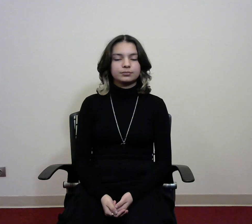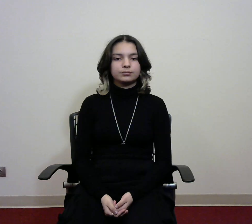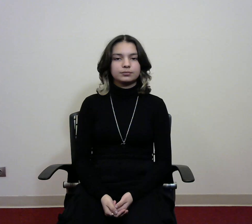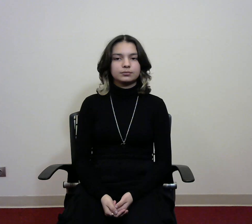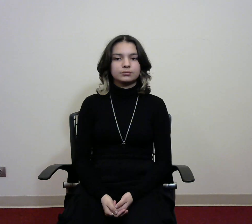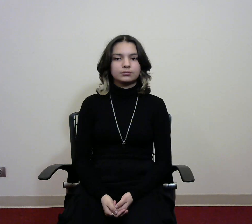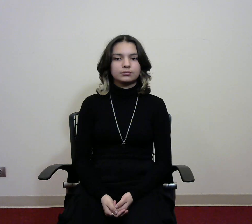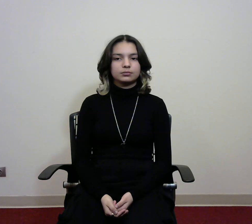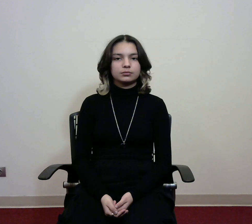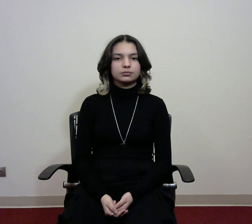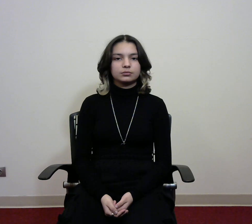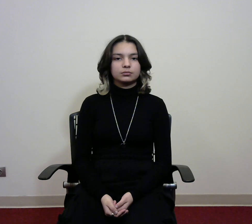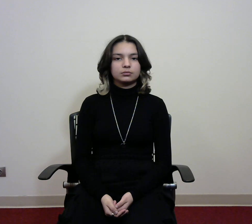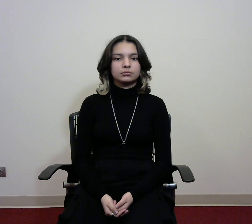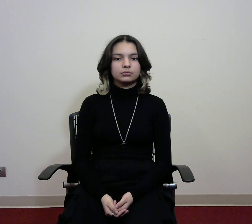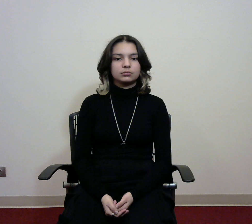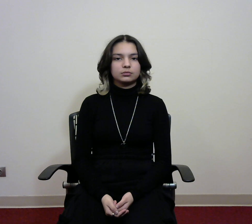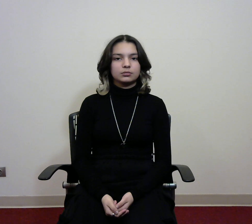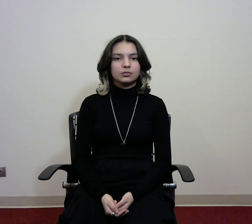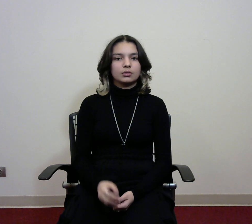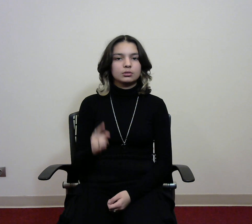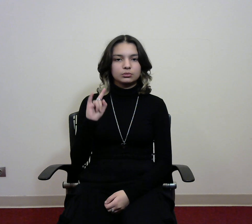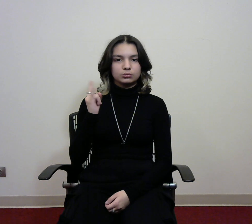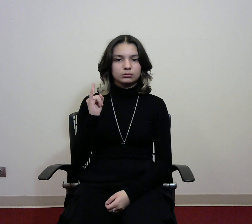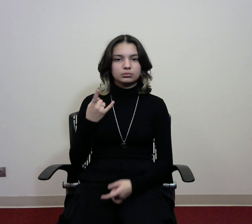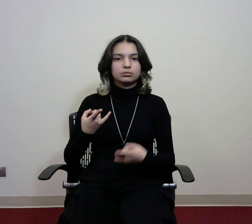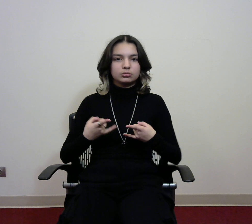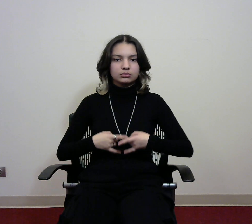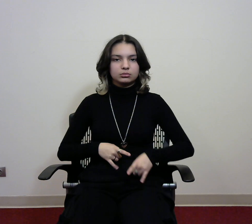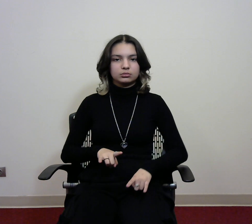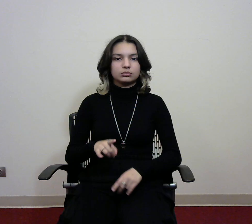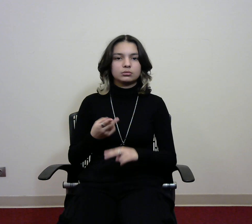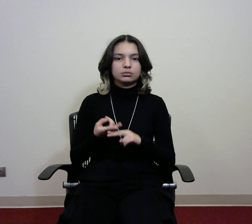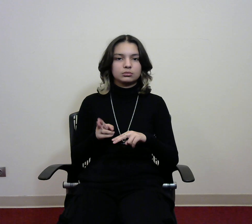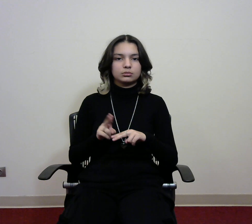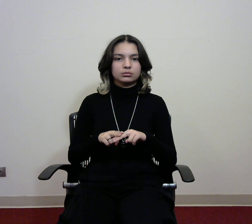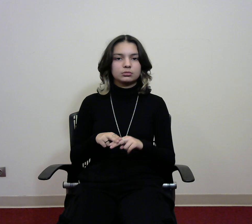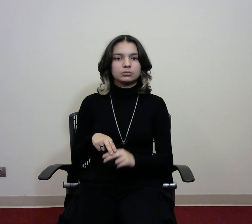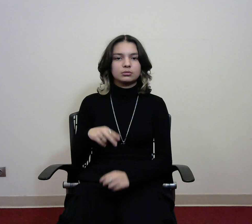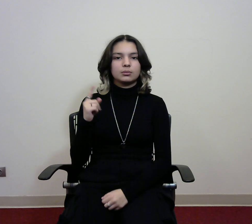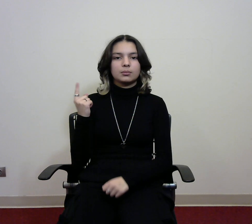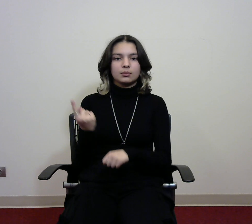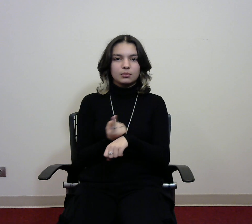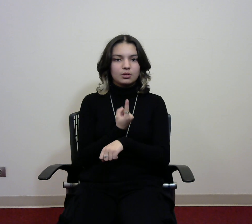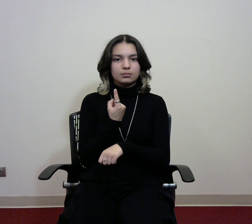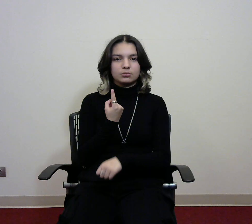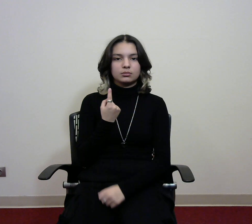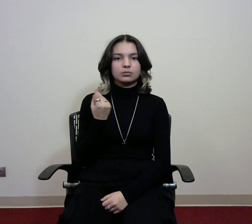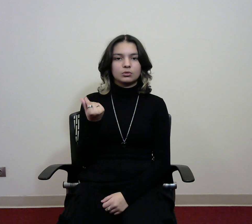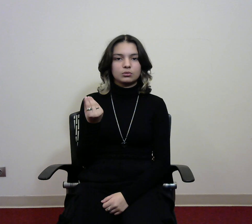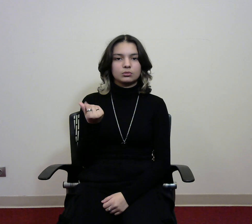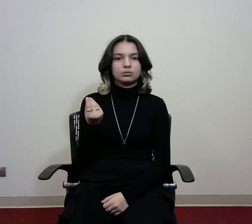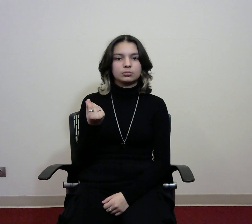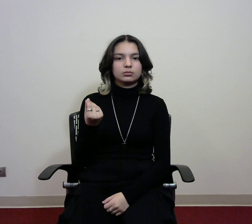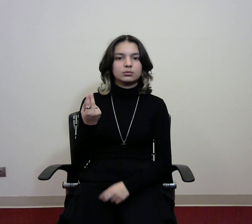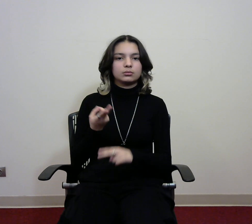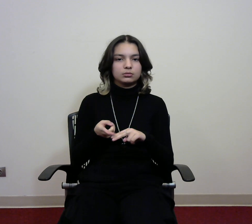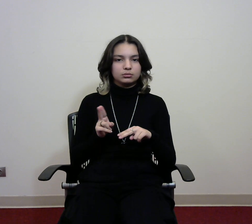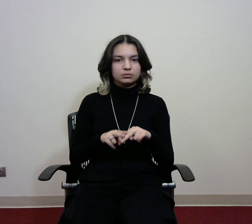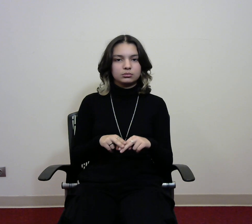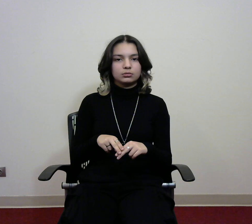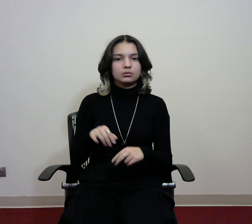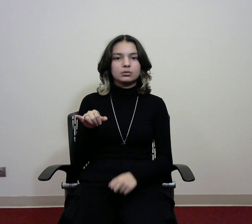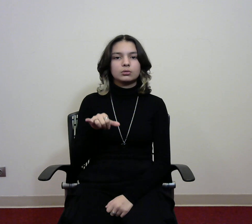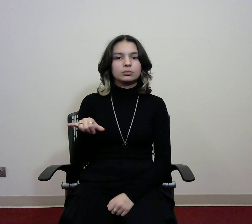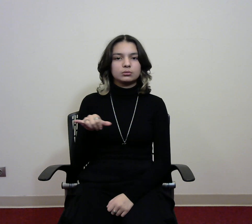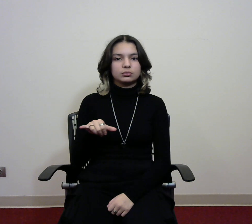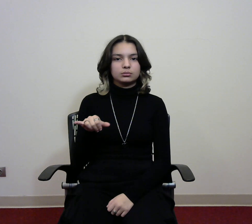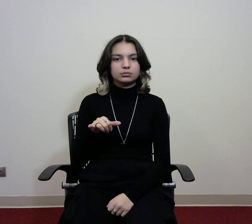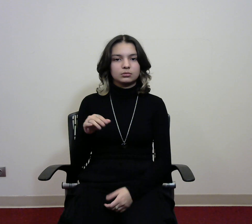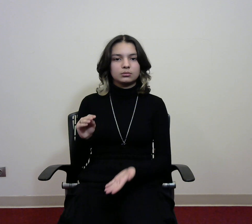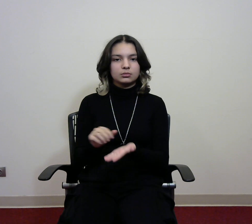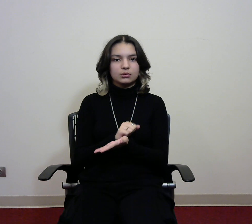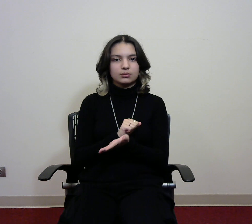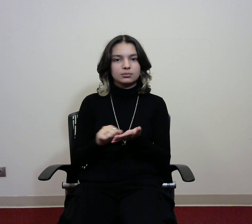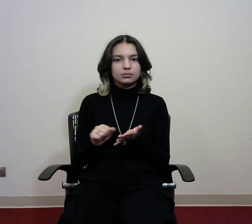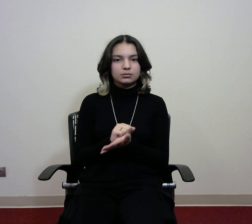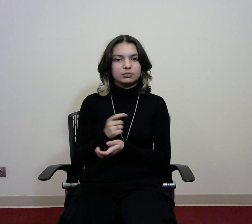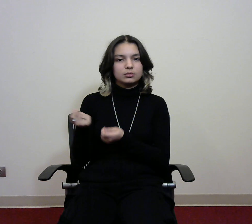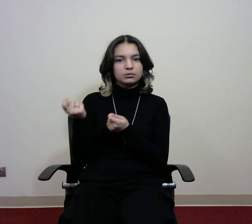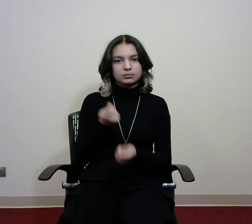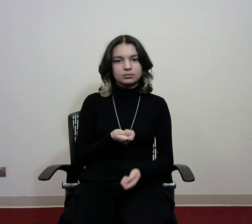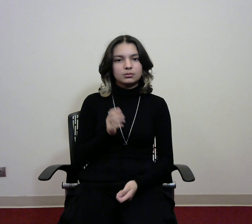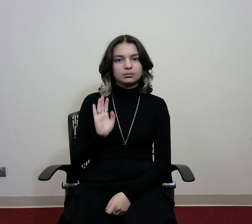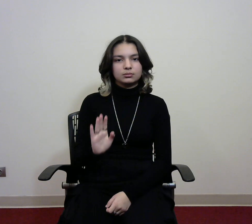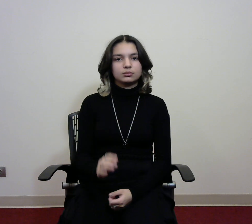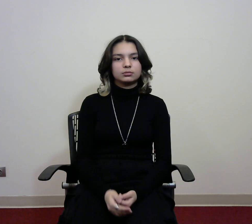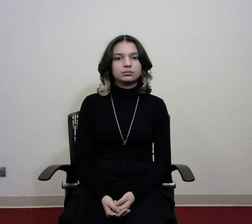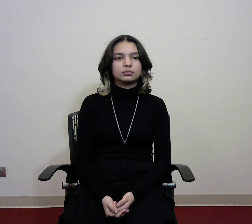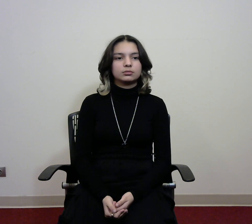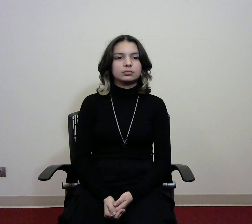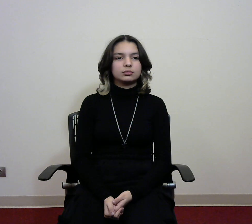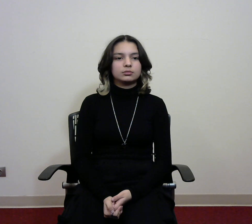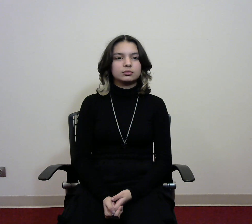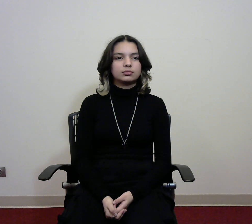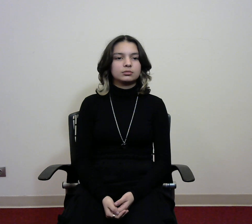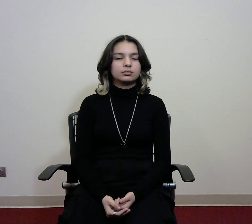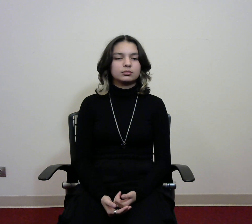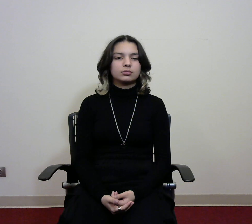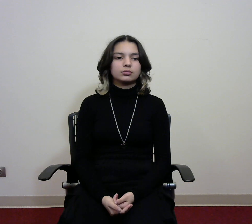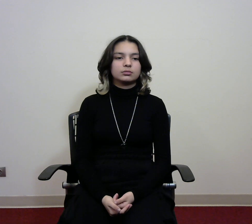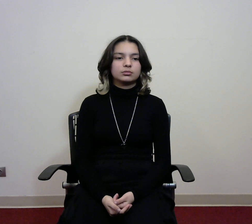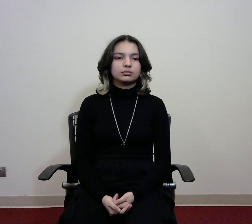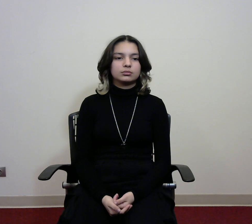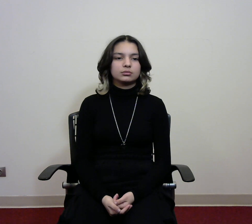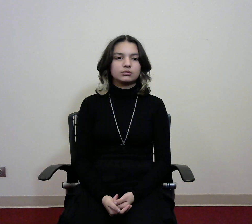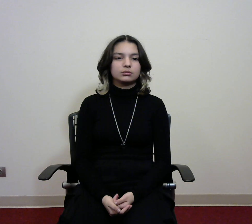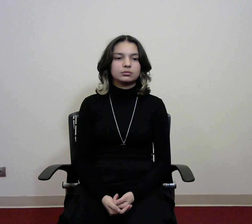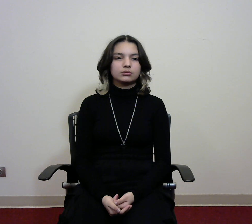Uşağın doğulmasına görə birdəfəlik müavinət üçün hansı sənədləri gətirməliyəm?